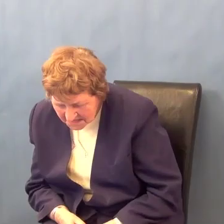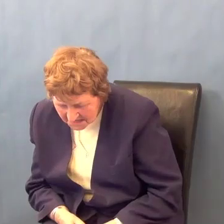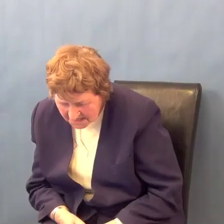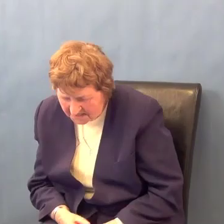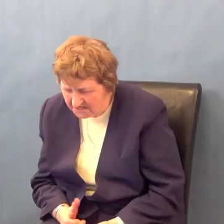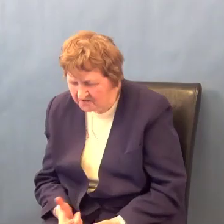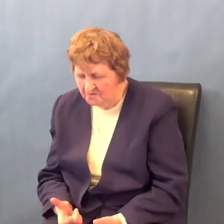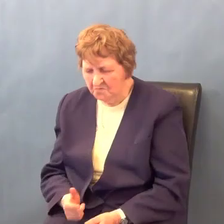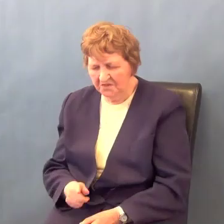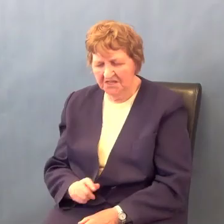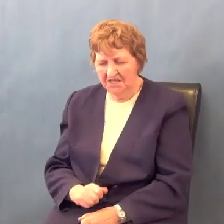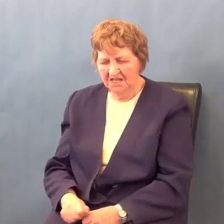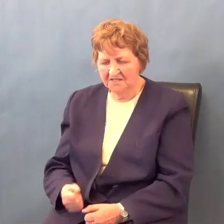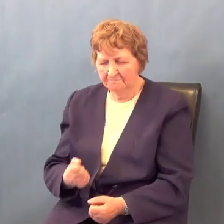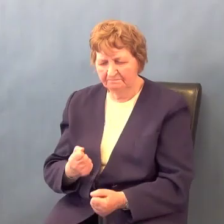Co to jest? To jest trudne.